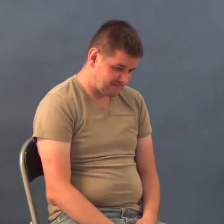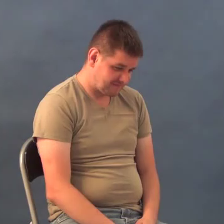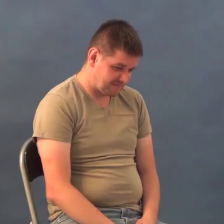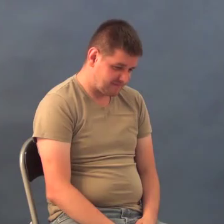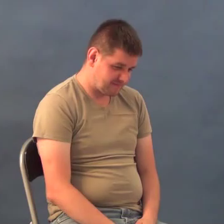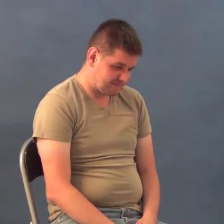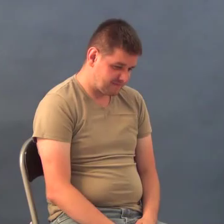Jest wykrzyknik i nadjeżdżający pojazd...